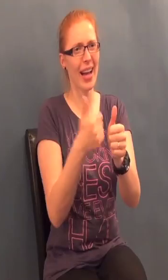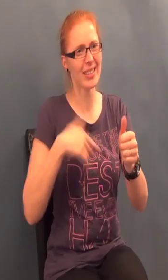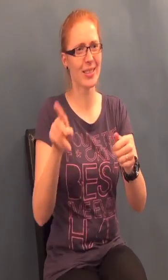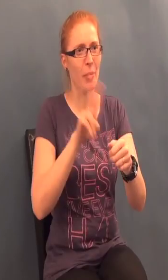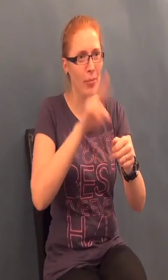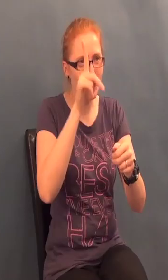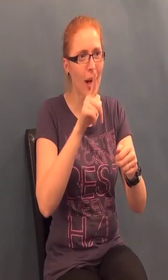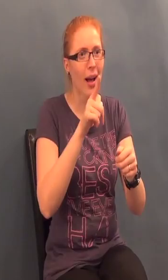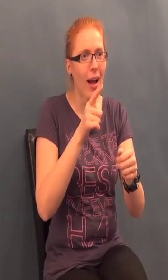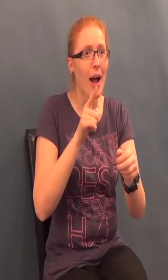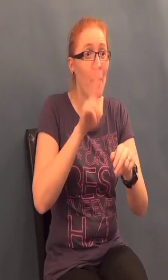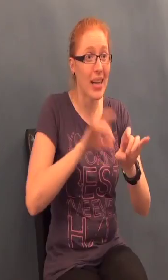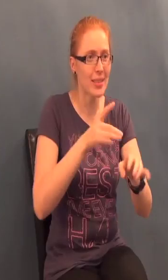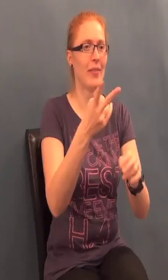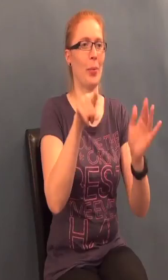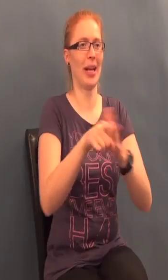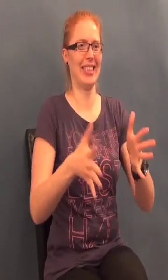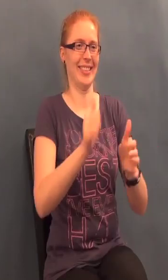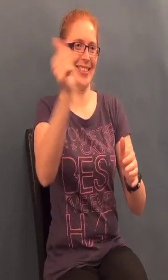Policjant domyśla się, ale zanim zacznie pościg, oni już zniknęli.